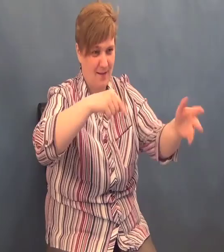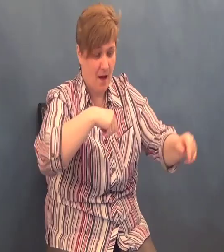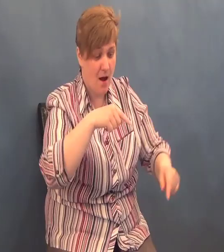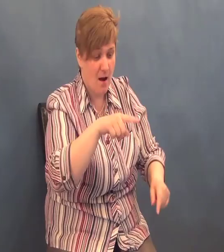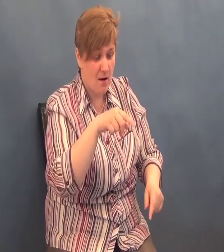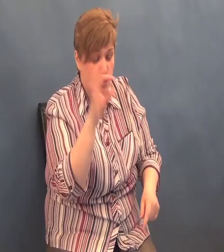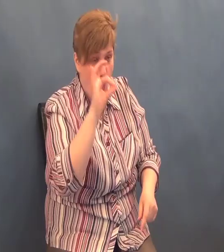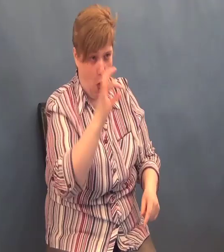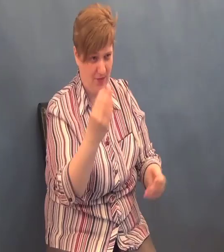To środa.